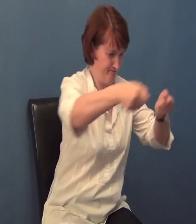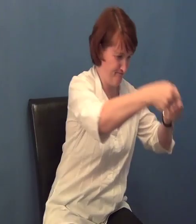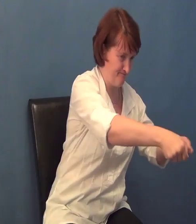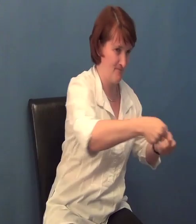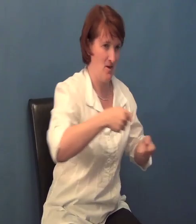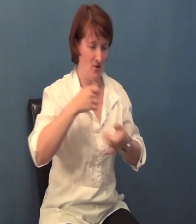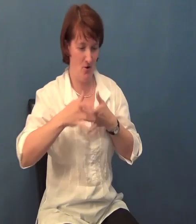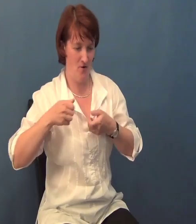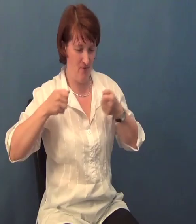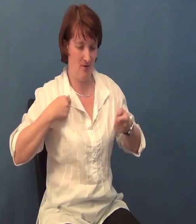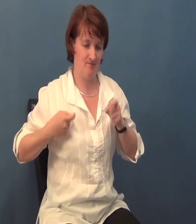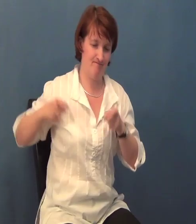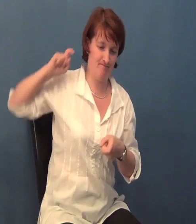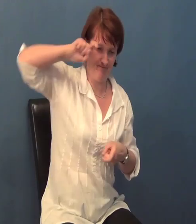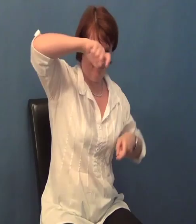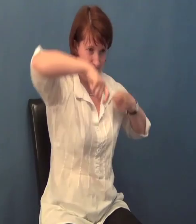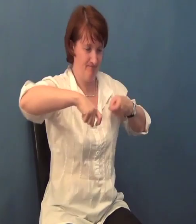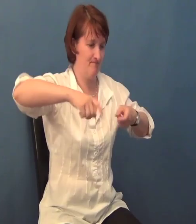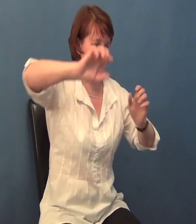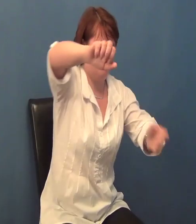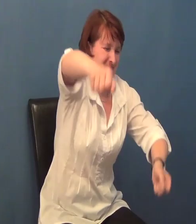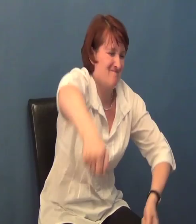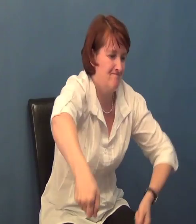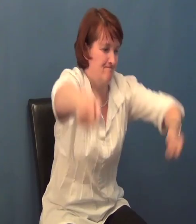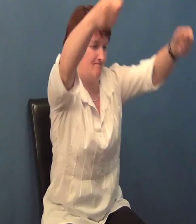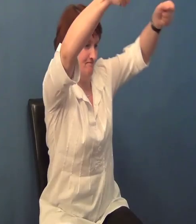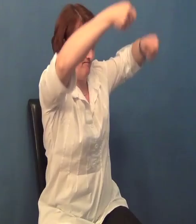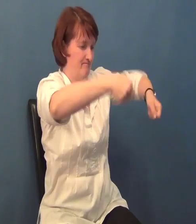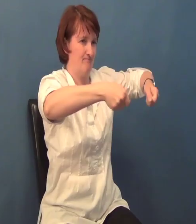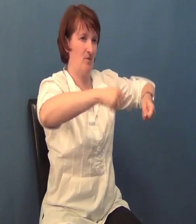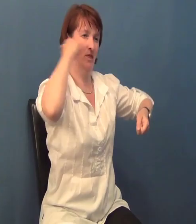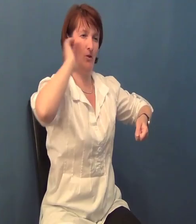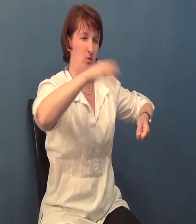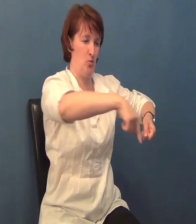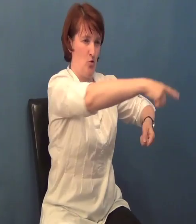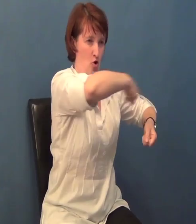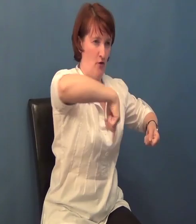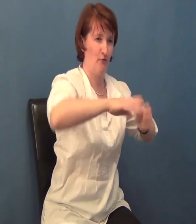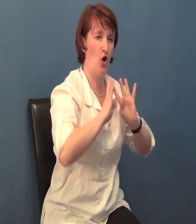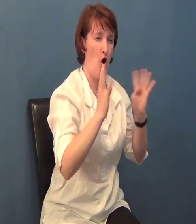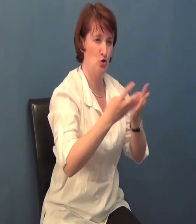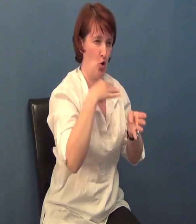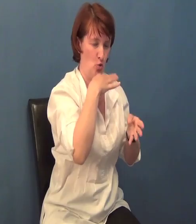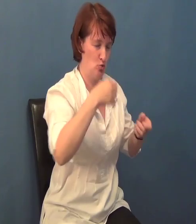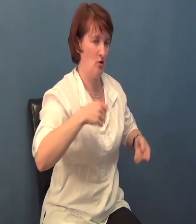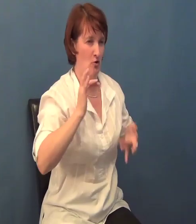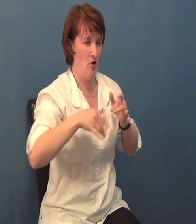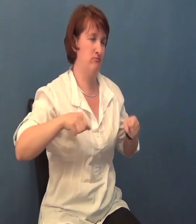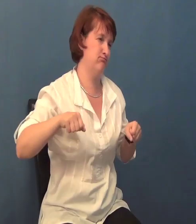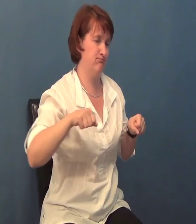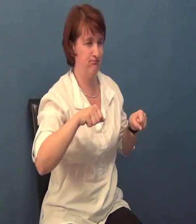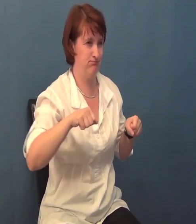Odstawia rower, stawia kosz na przód roweru, nie z tyłu roweru, na ramę stawia kosz z gruszkami, odjeżdża.